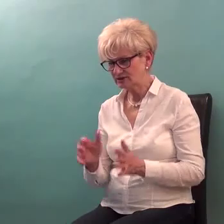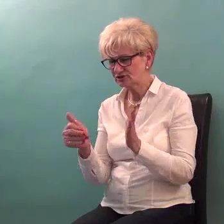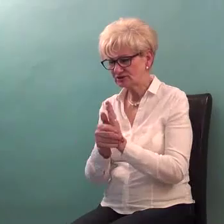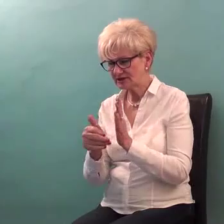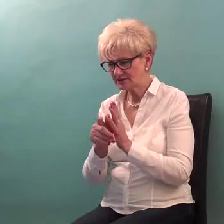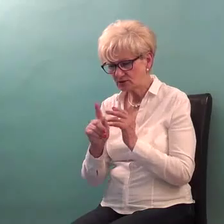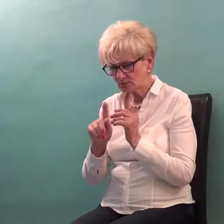Numer szesnaście.